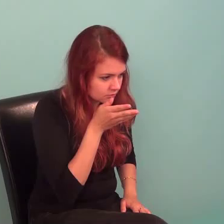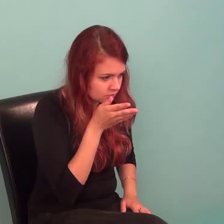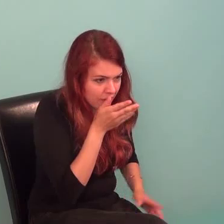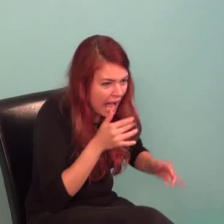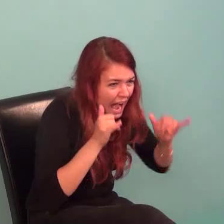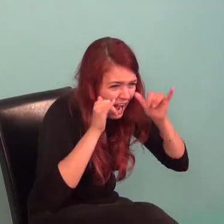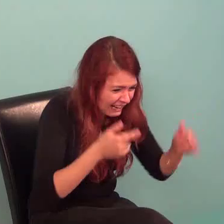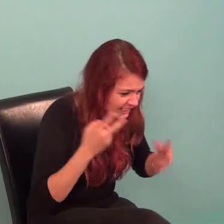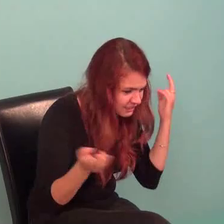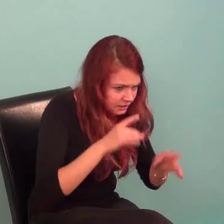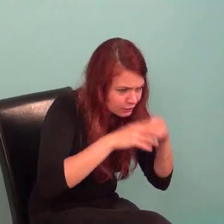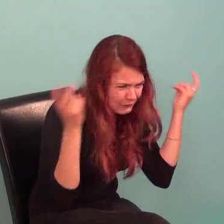Chłopiec krzyczy i wszędzie szuka żaby.